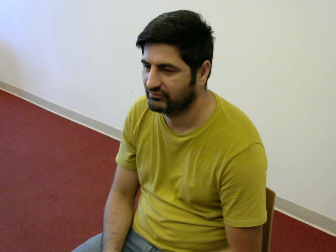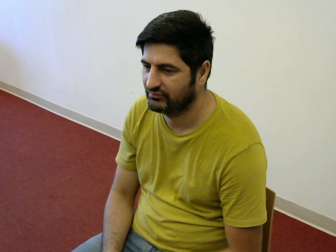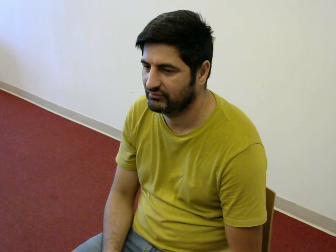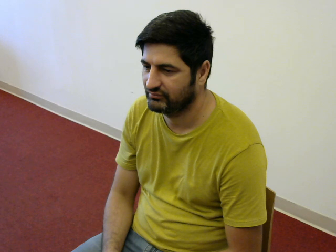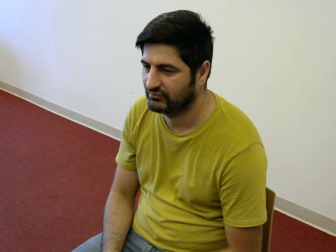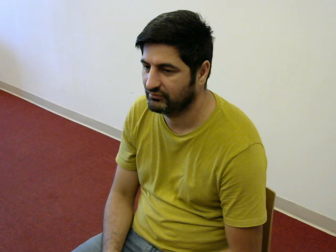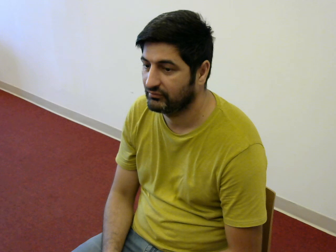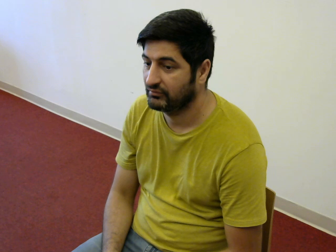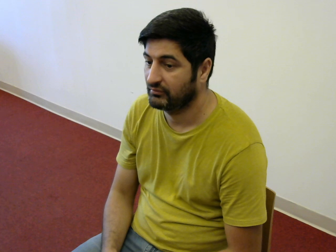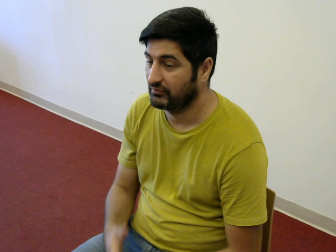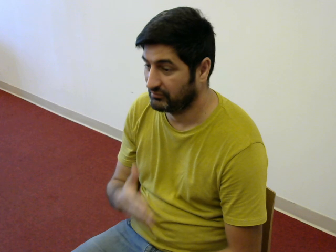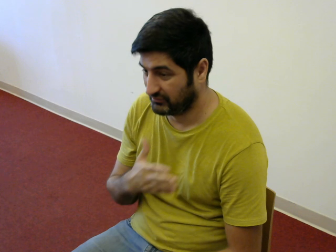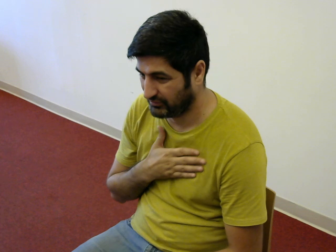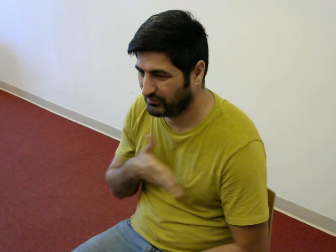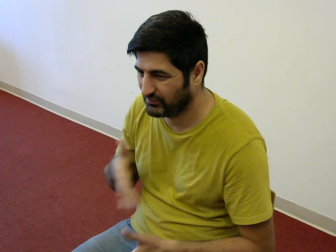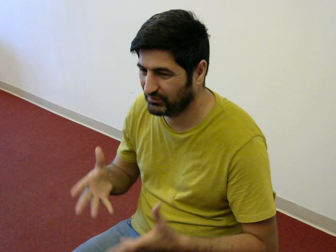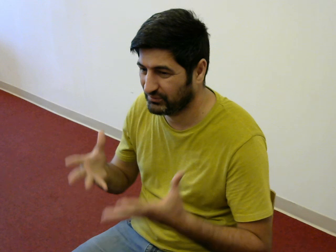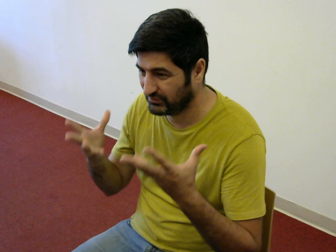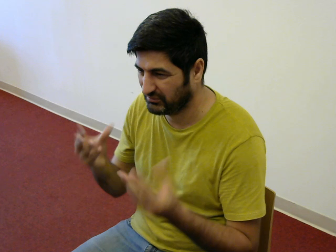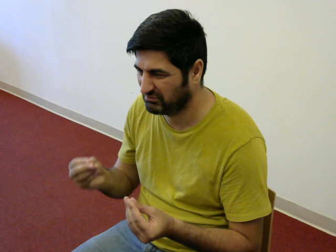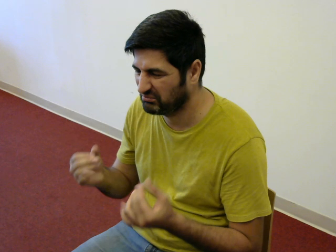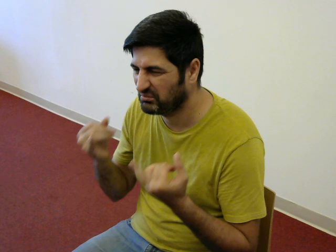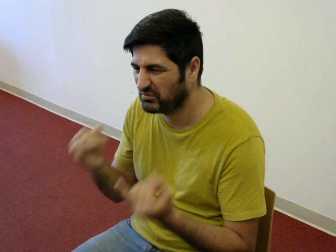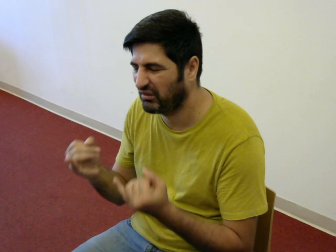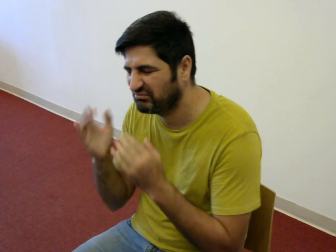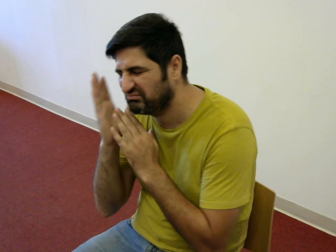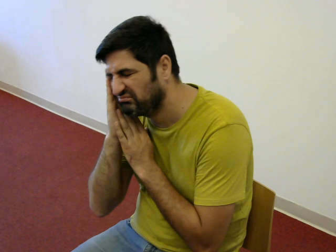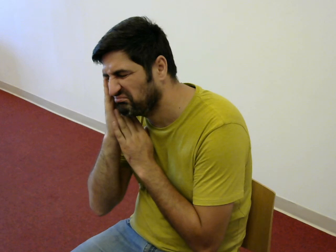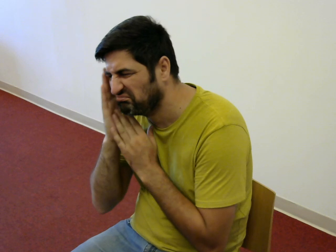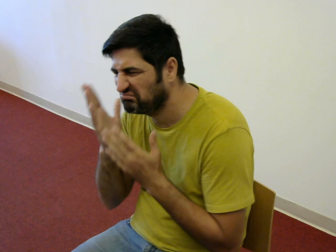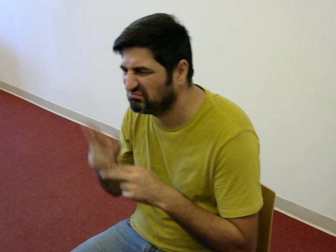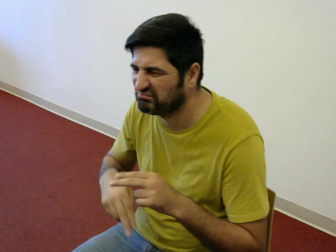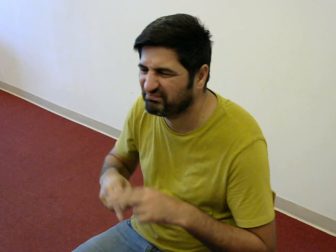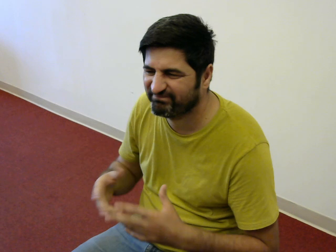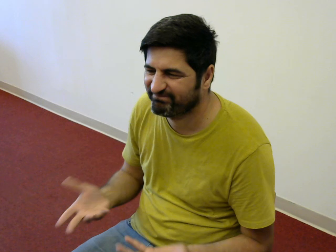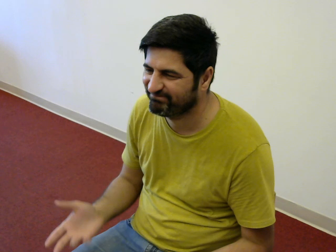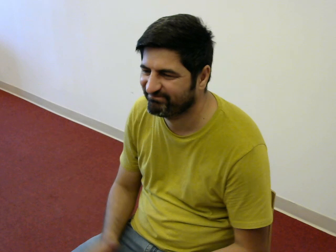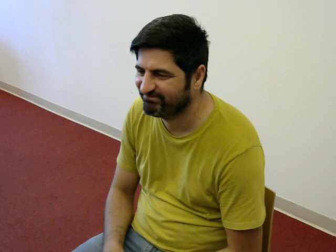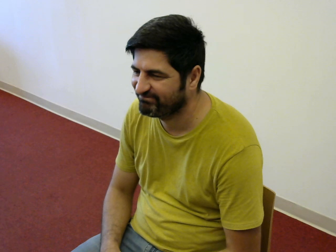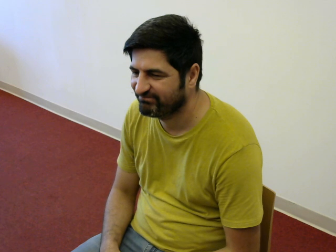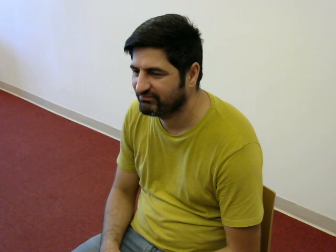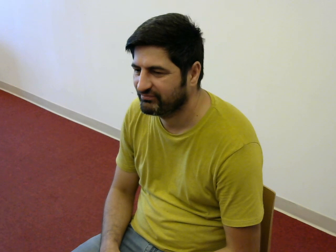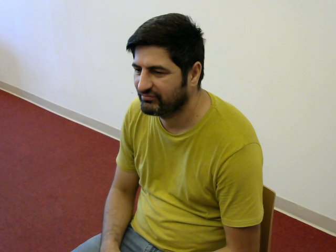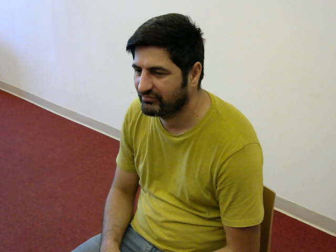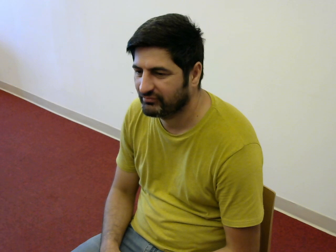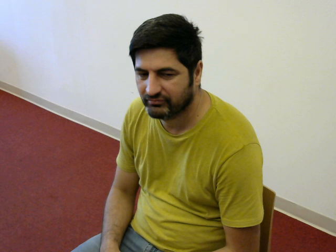Mən bu gün pis yatmışam